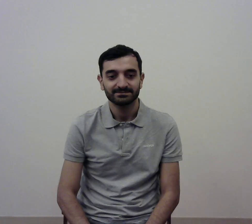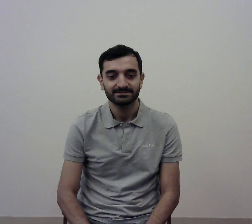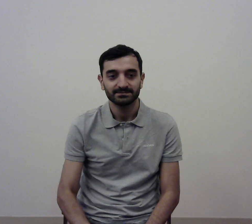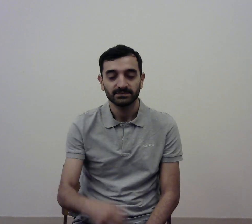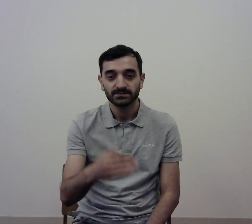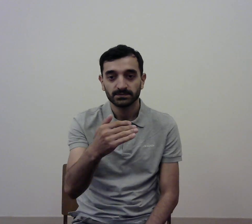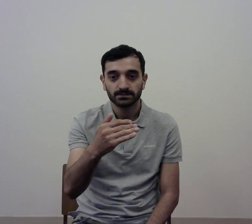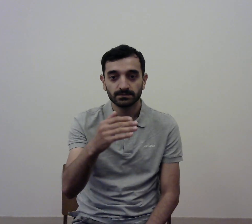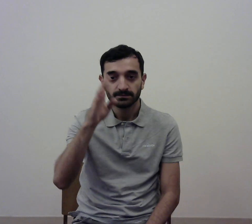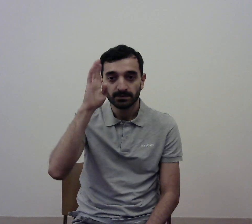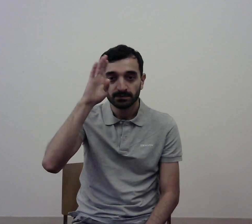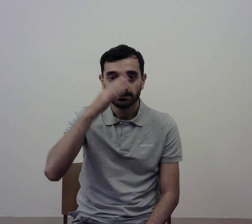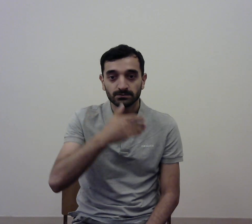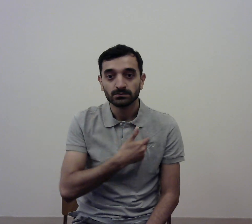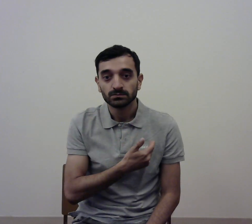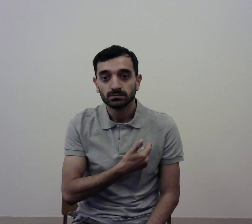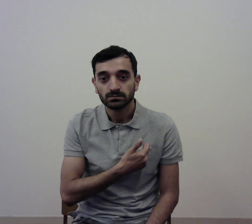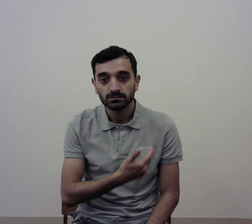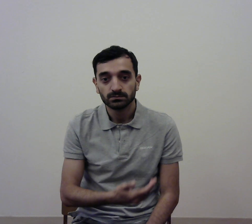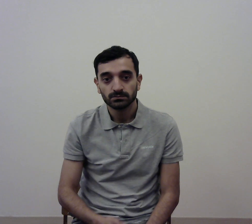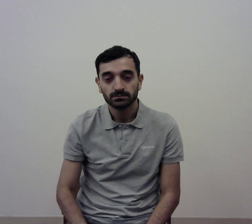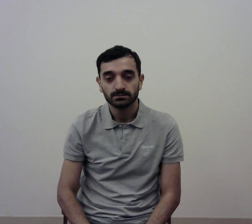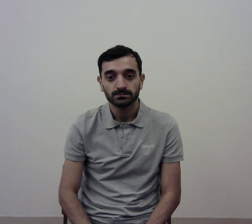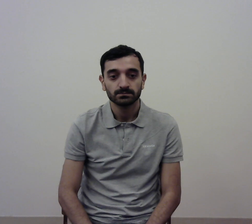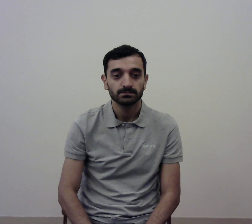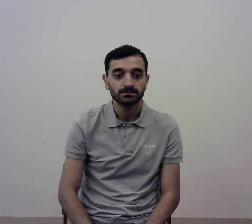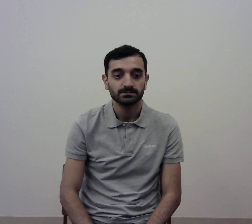Siz su istəyirsiniz?